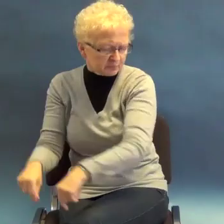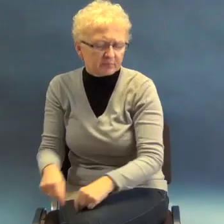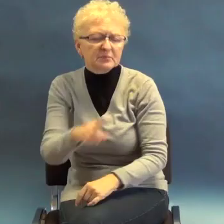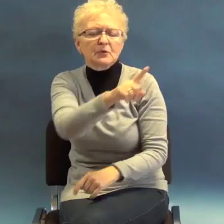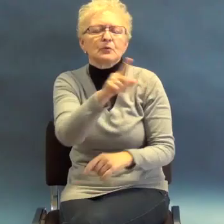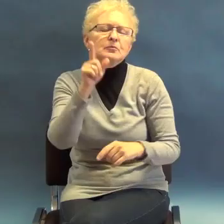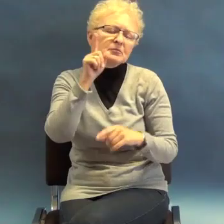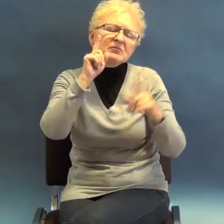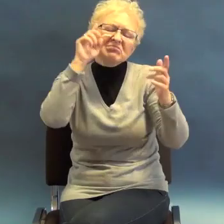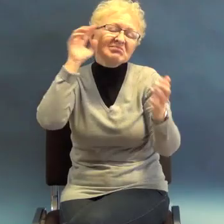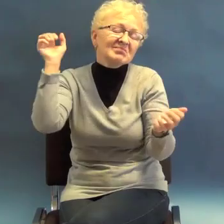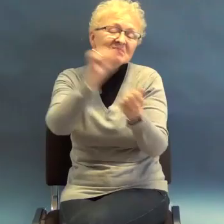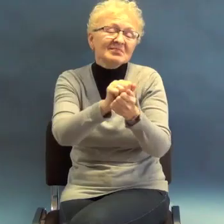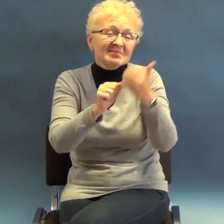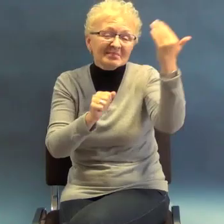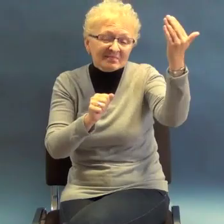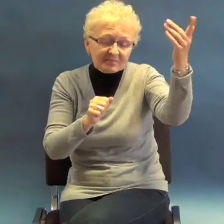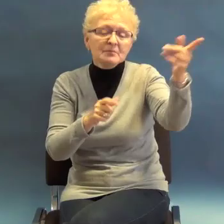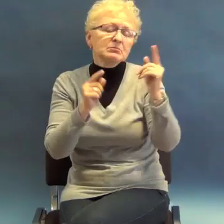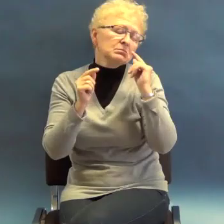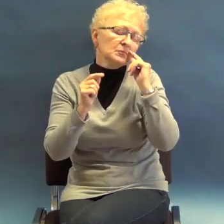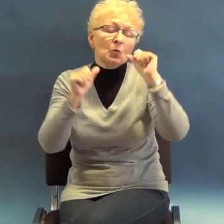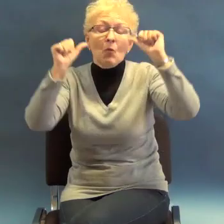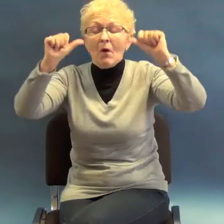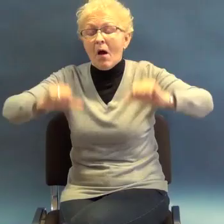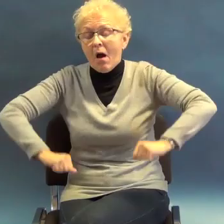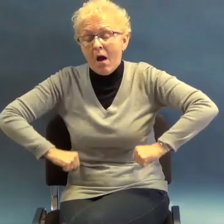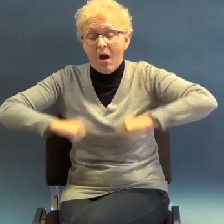Ten mężczyzna, który spał, obudził się rano.